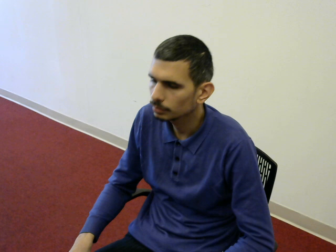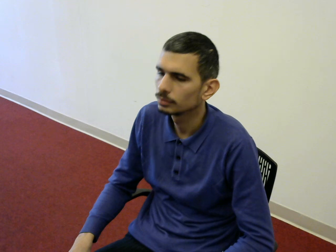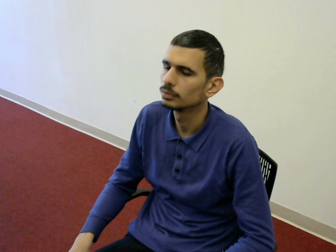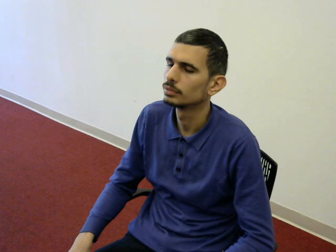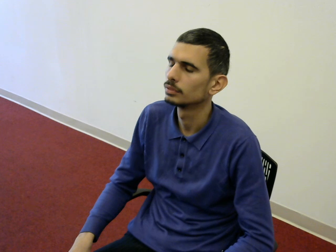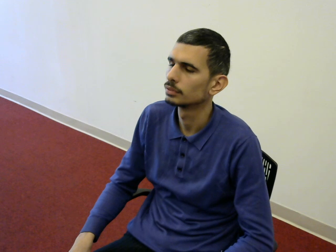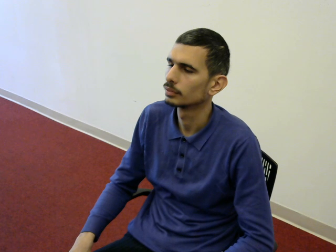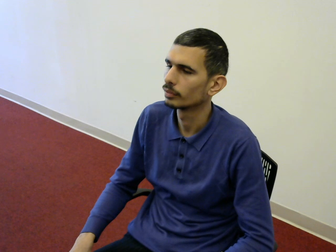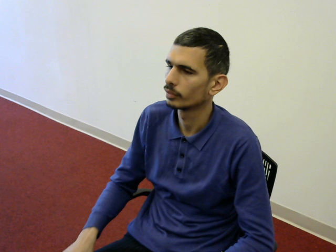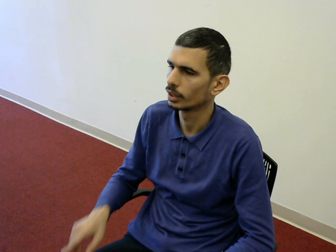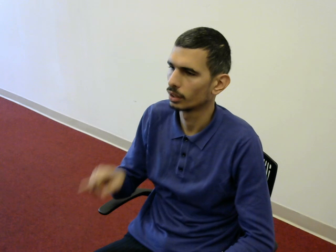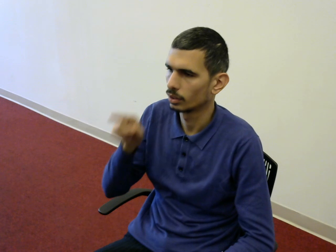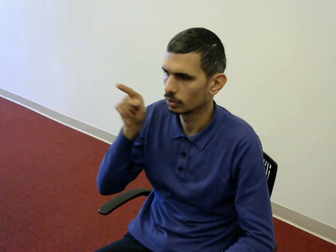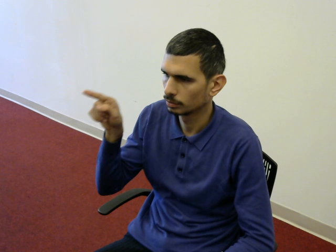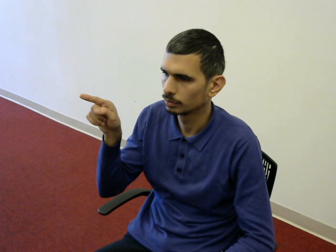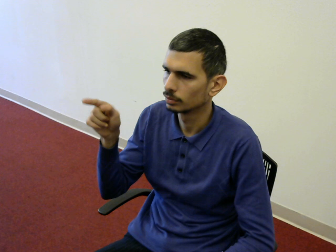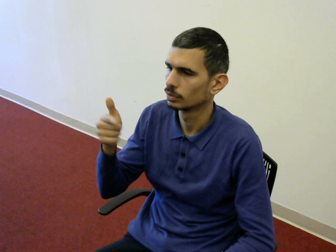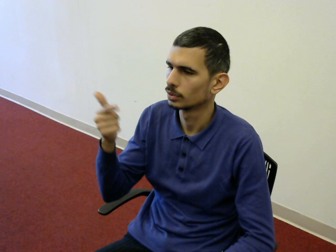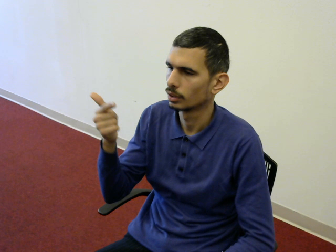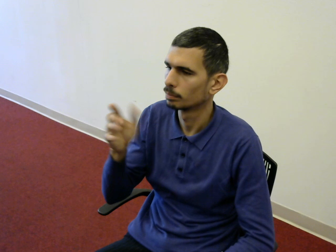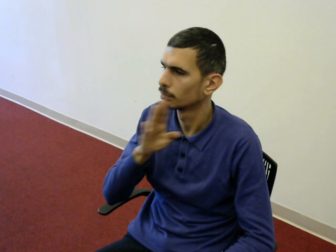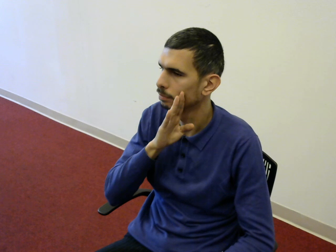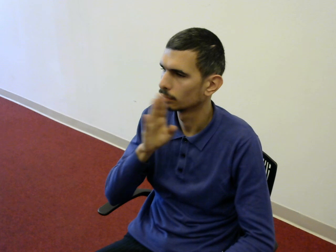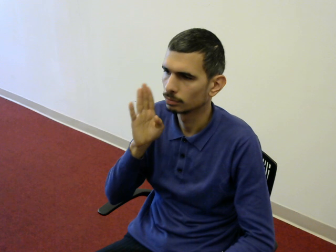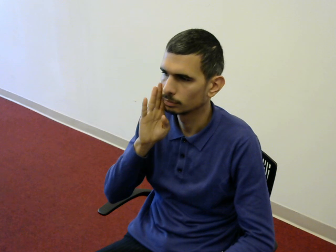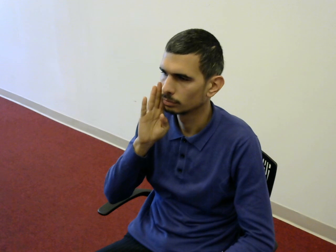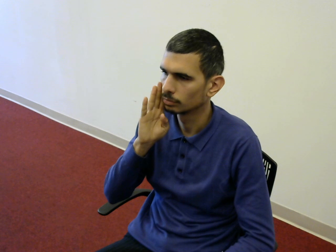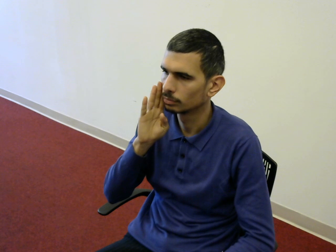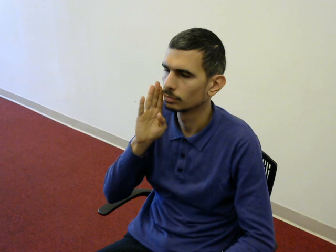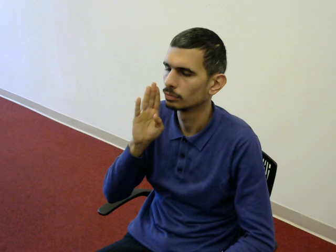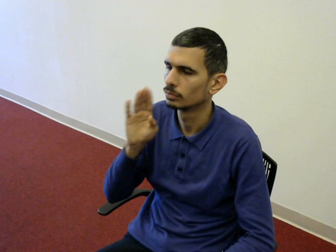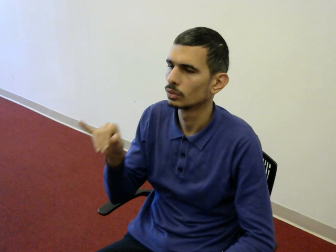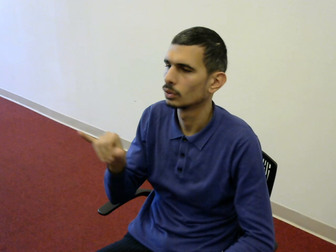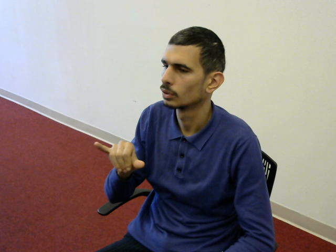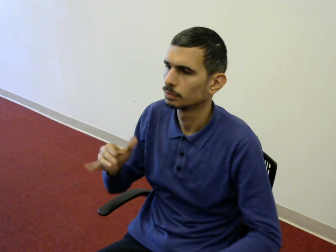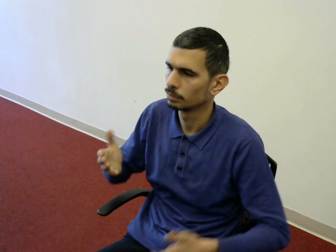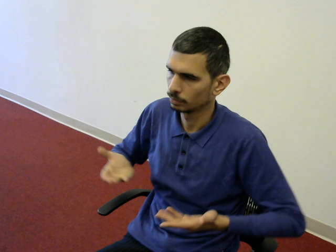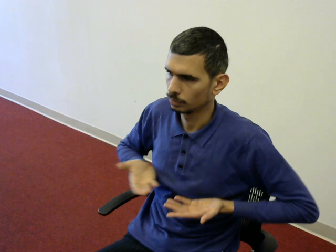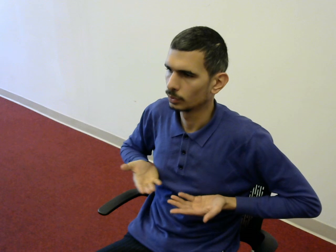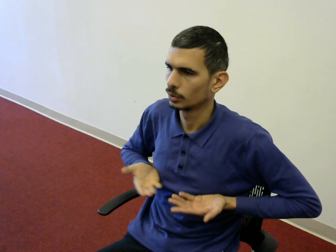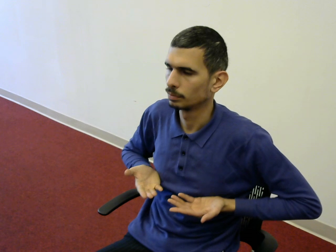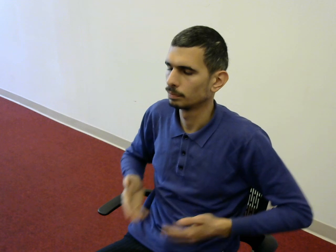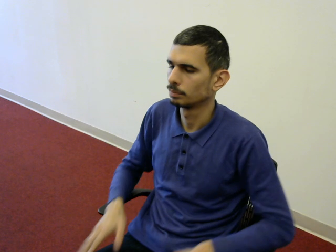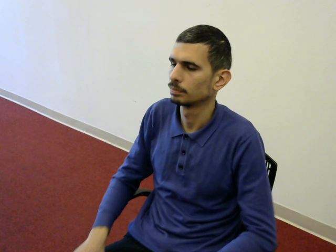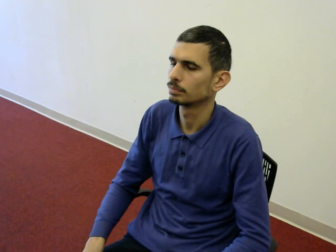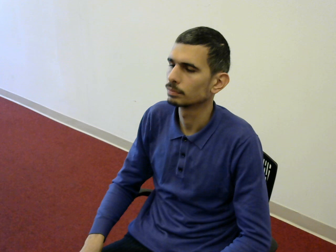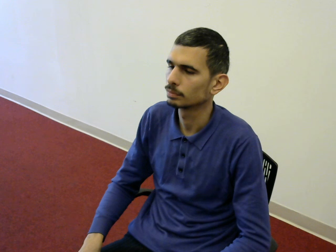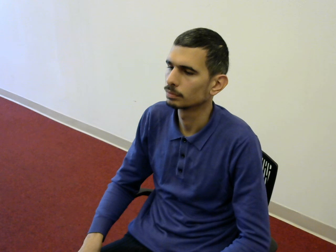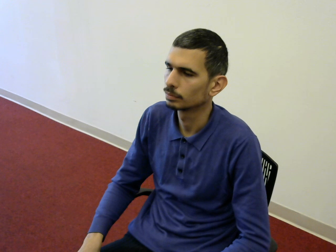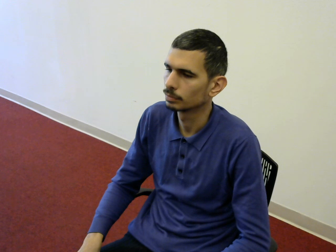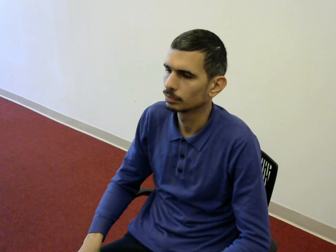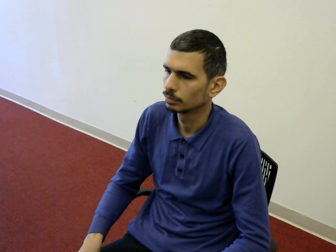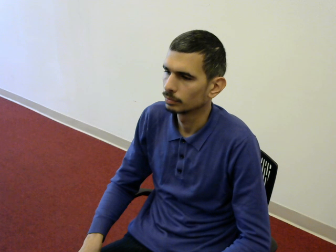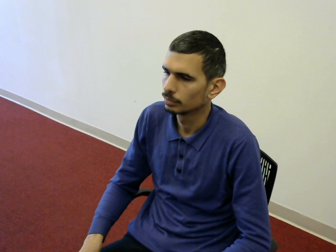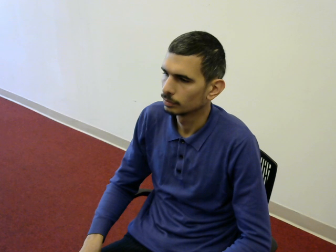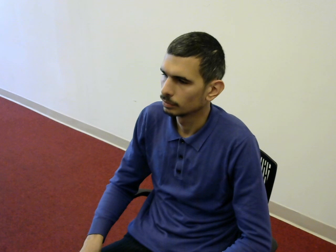Sənin qayınanan harda yaşayır?